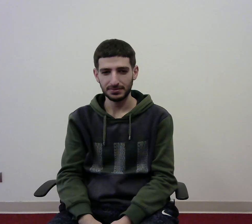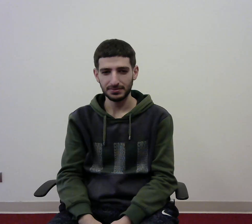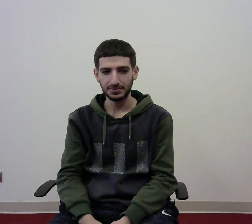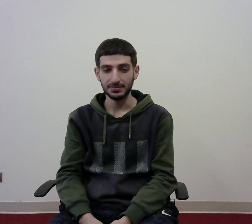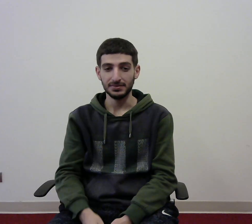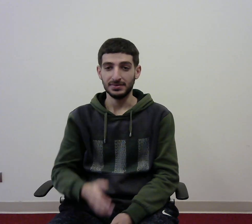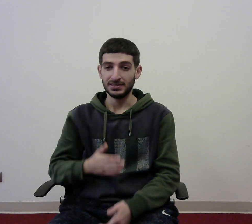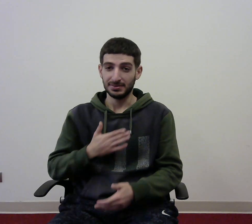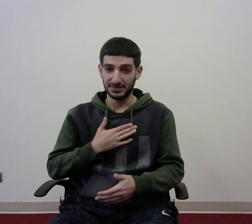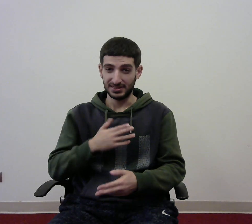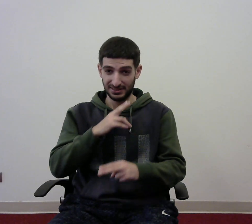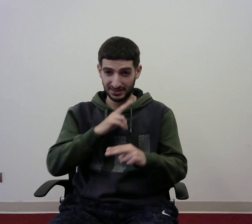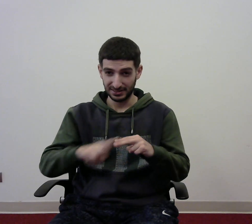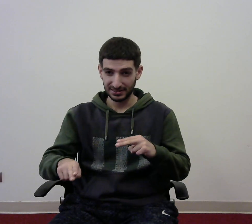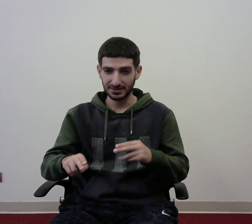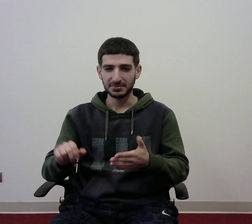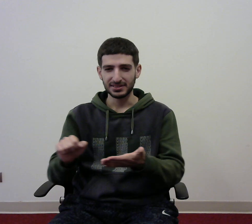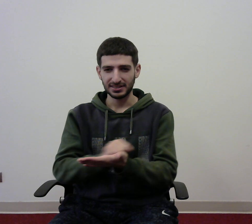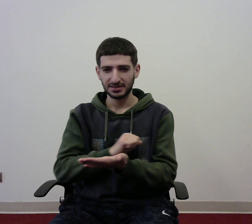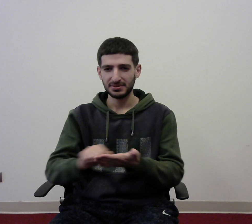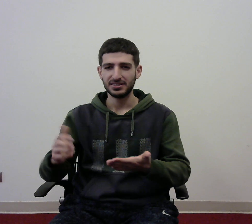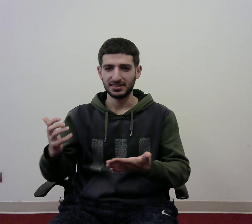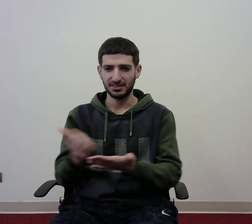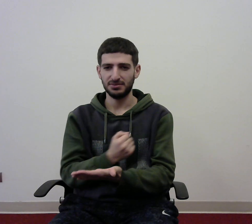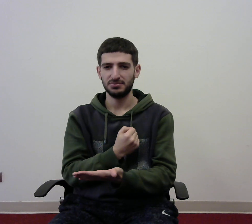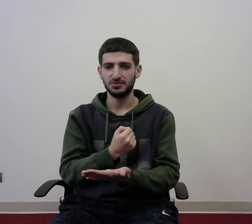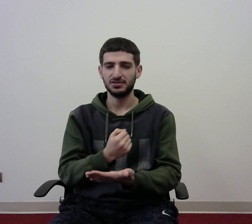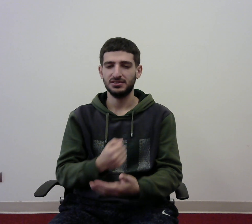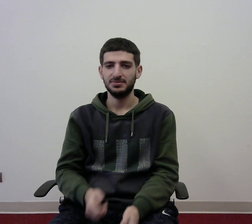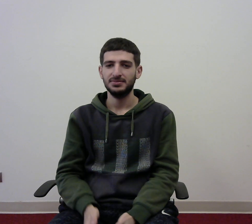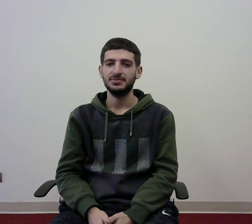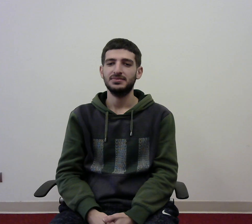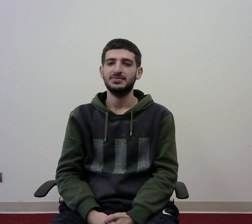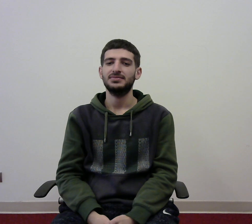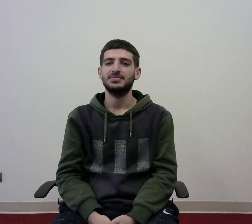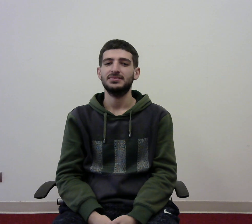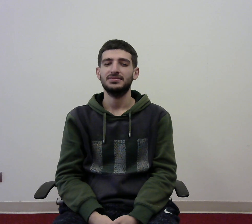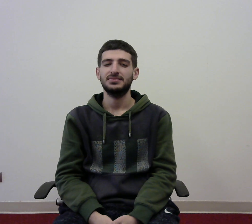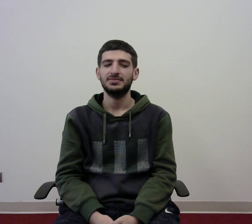Mən itirdiyim sənədi tapmışam